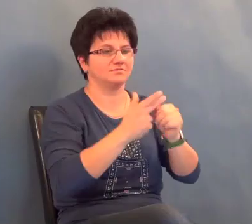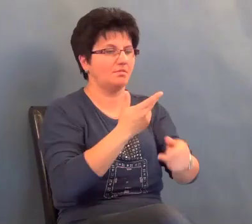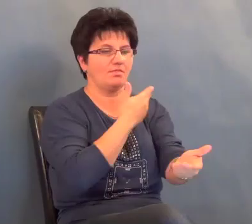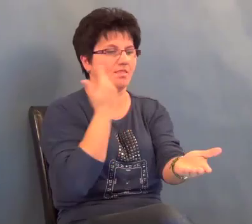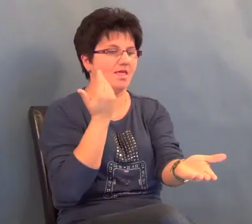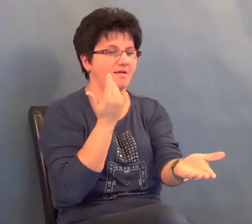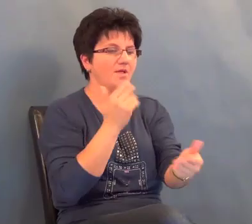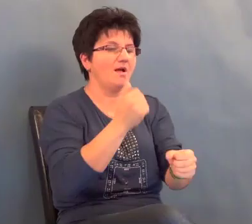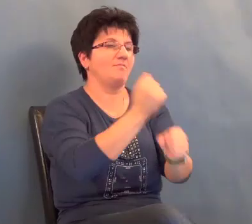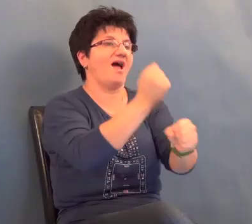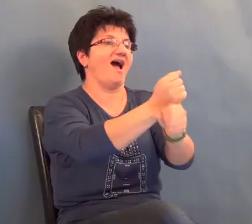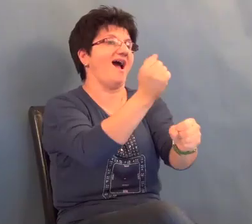Nie ma, jest praca.